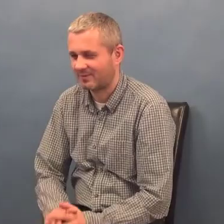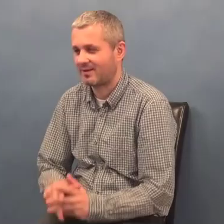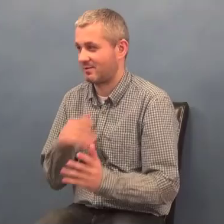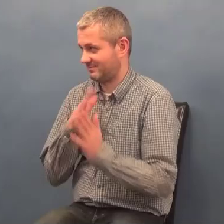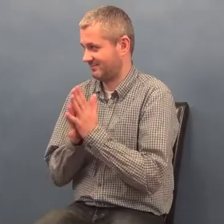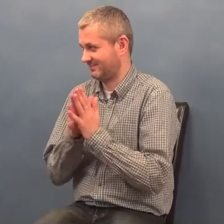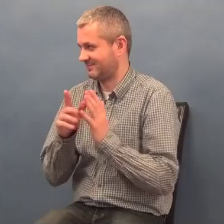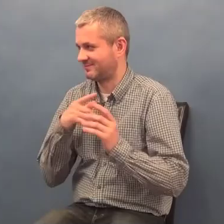Mam migać do niego?